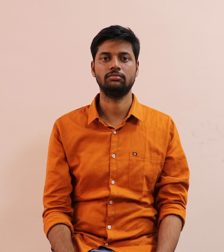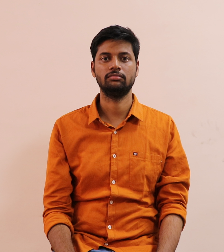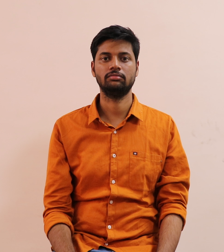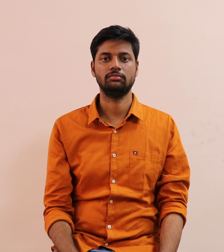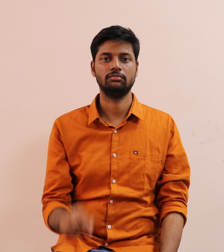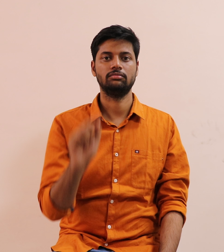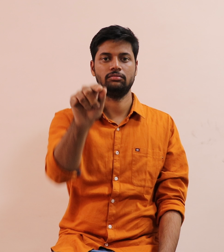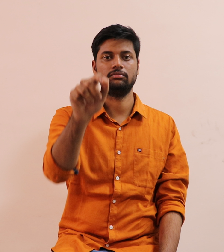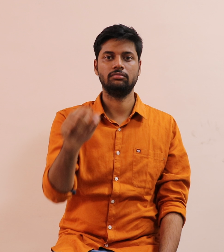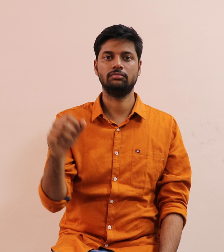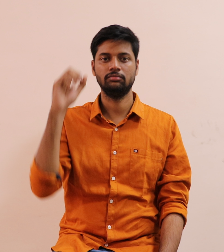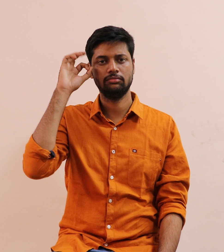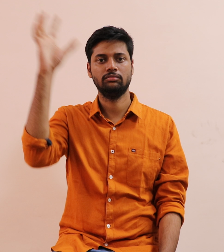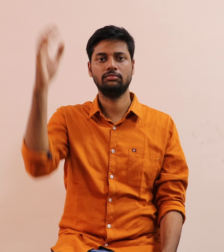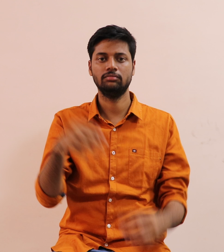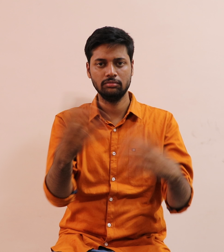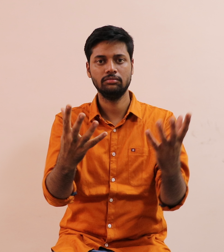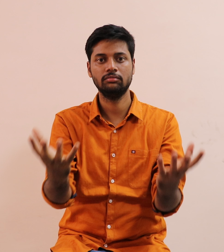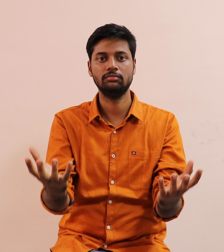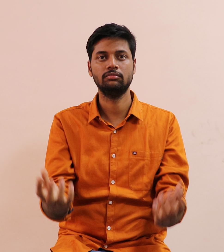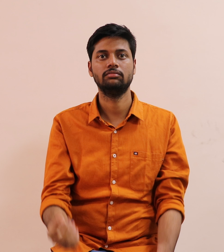why are you angry